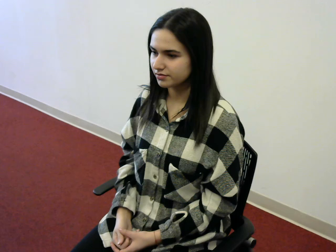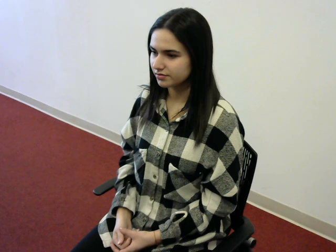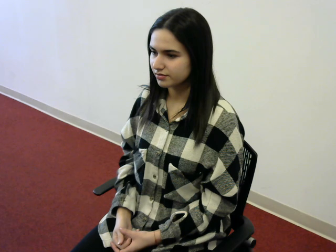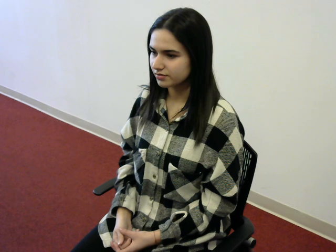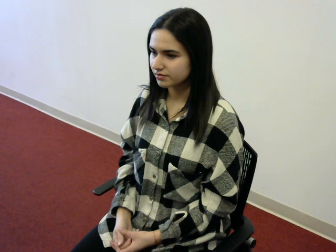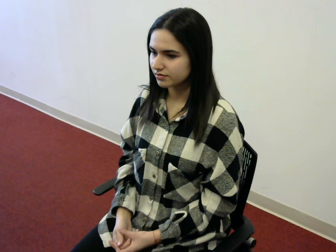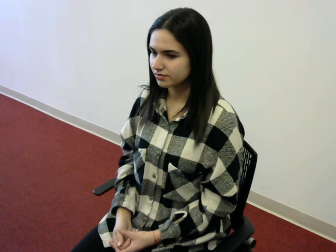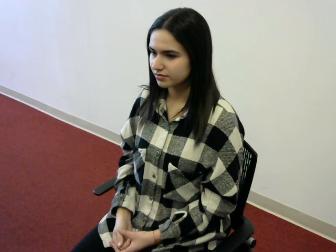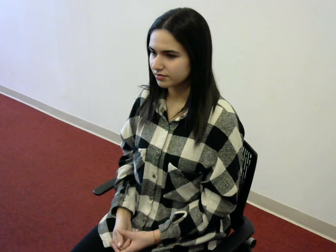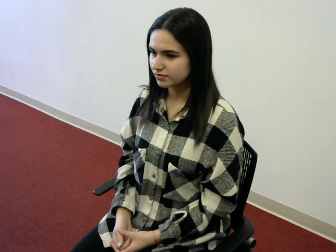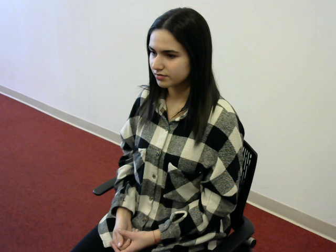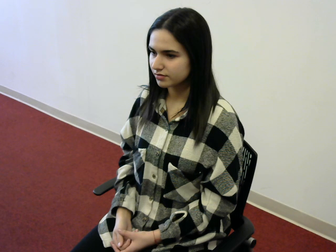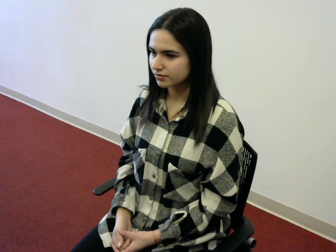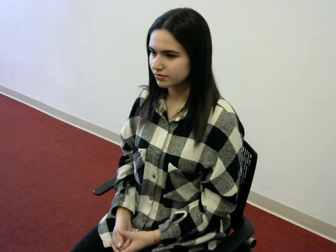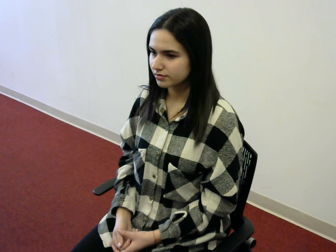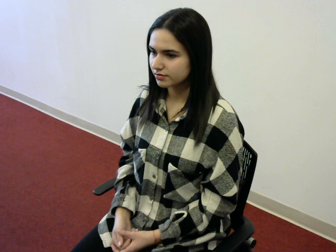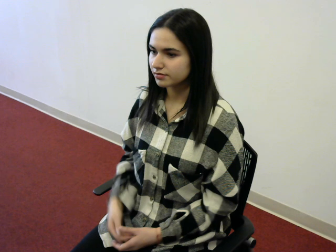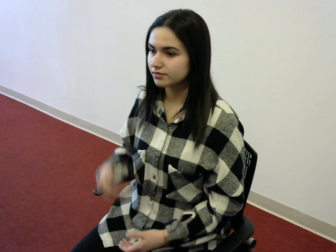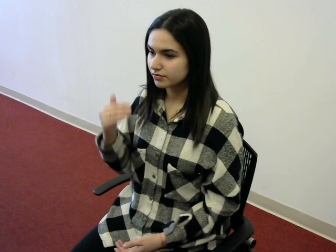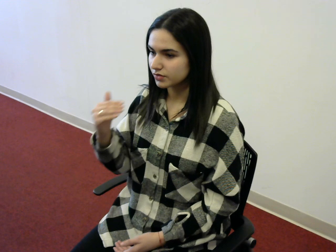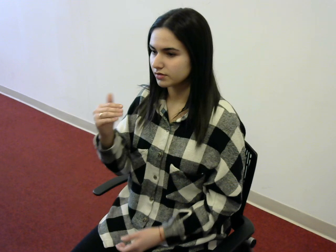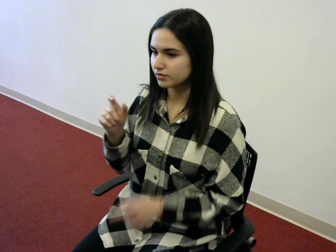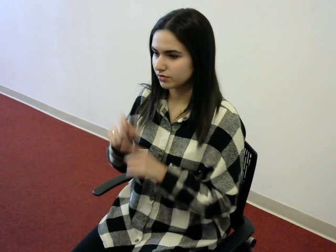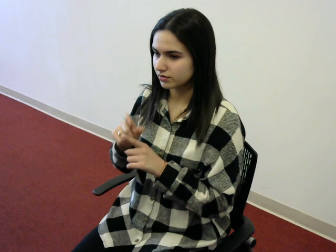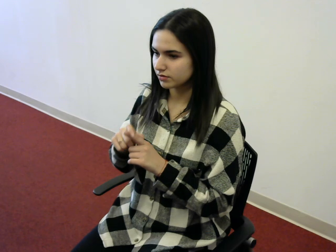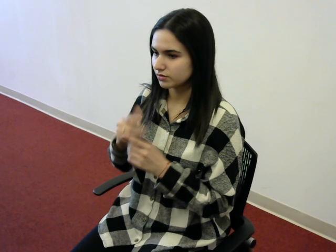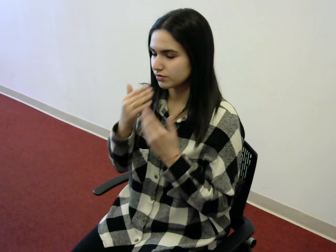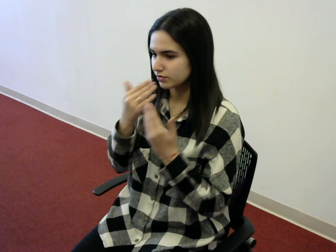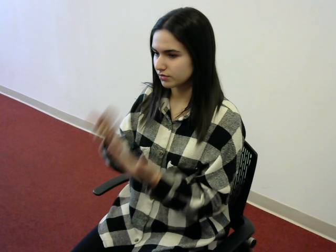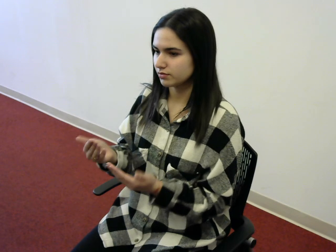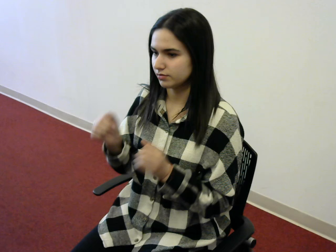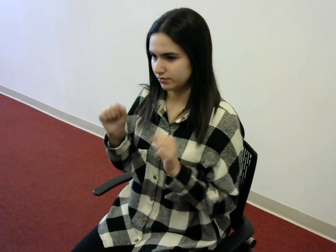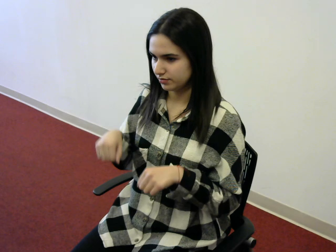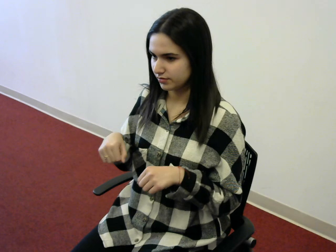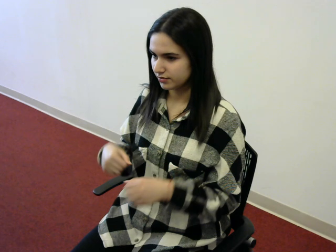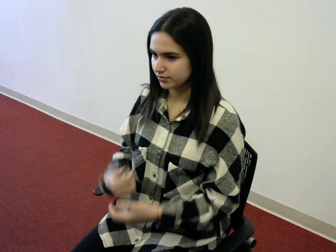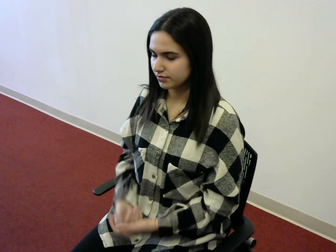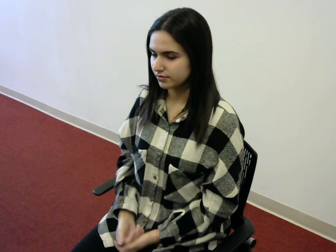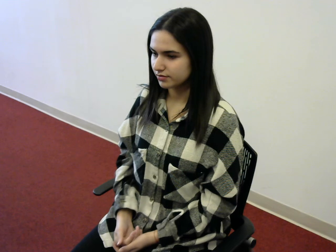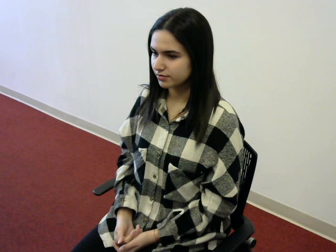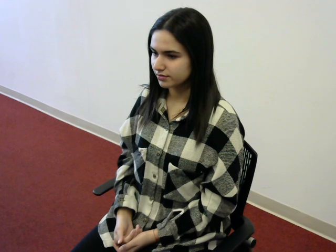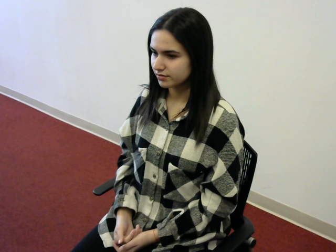Sizdən söz soruşmaq olar?